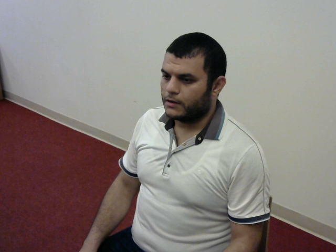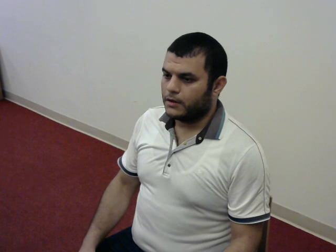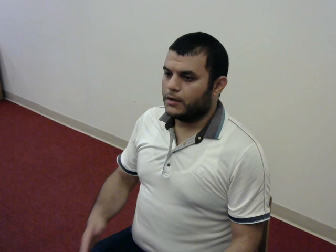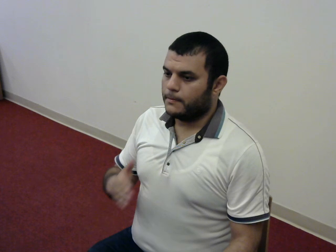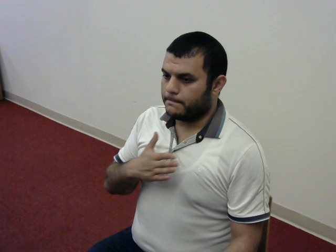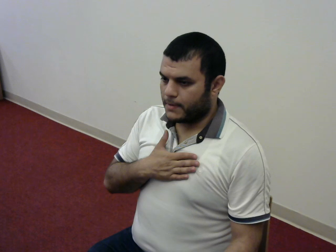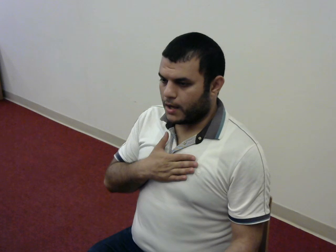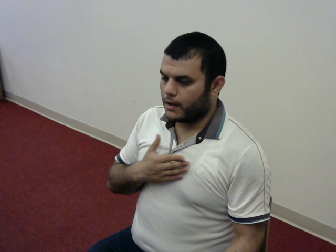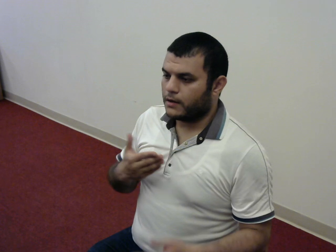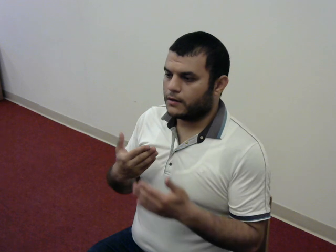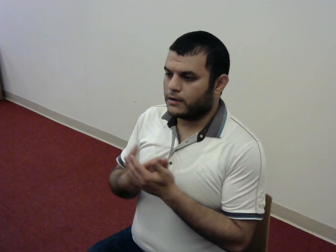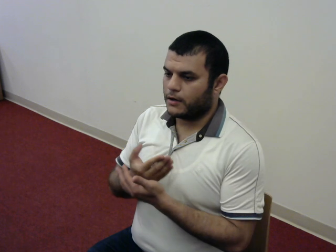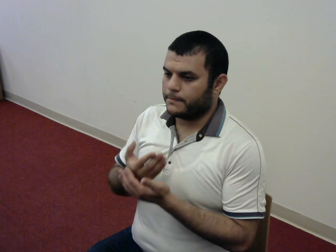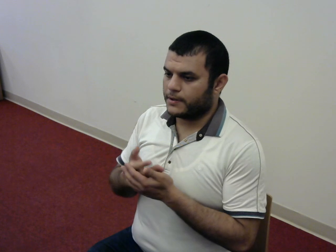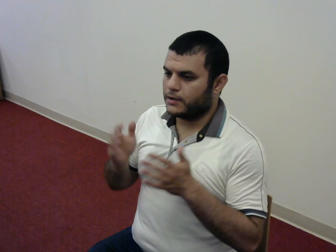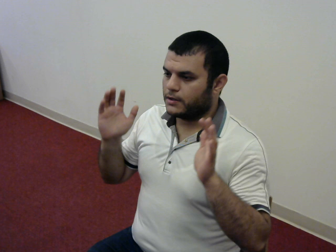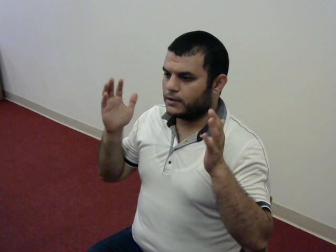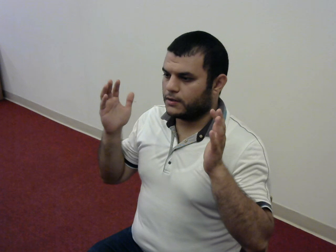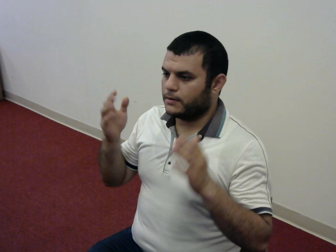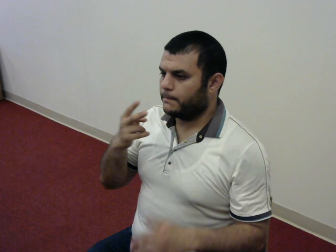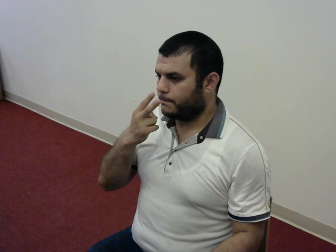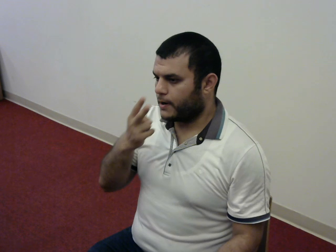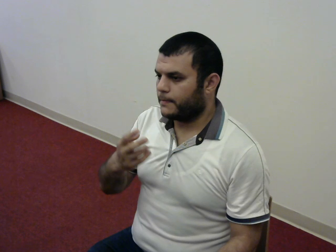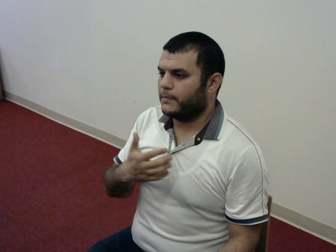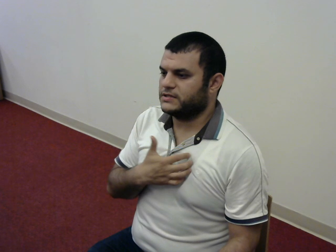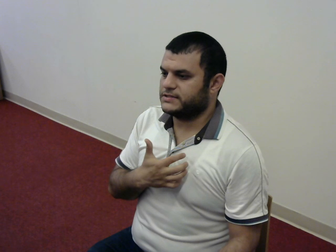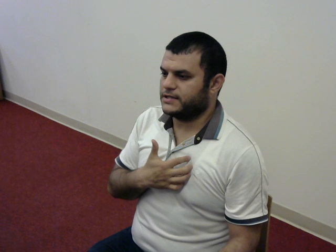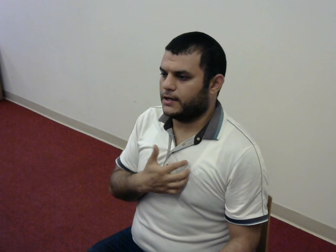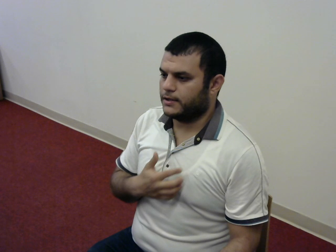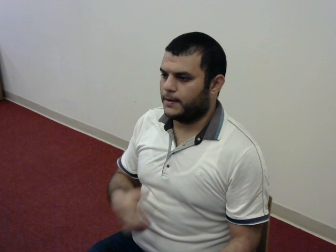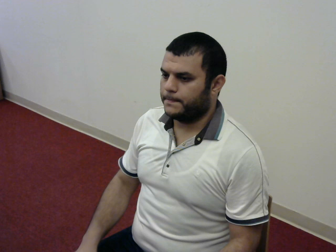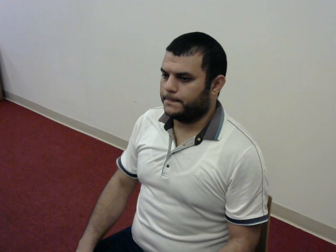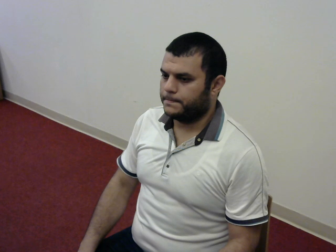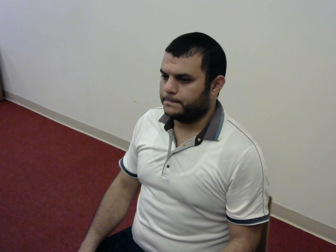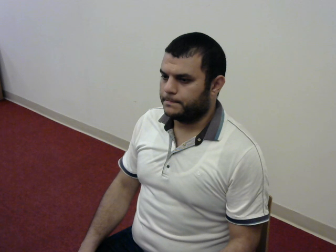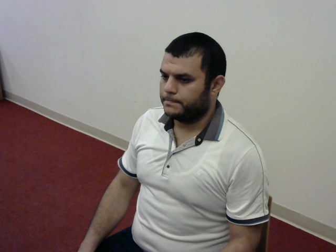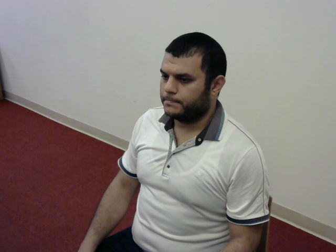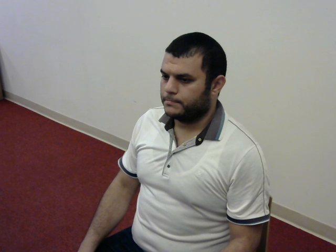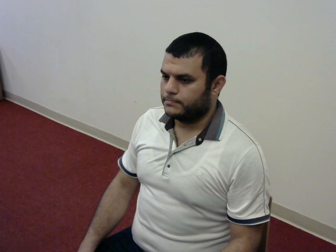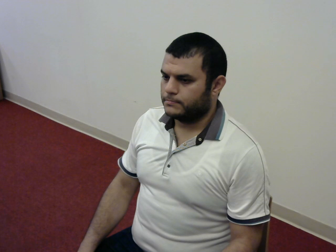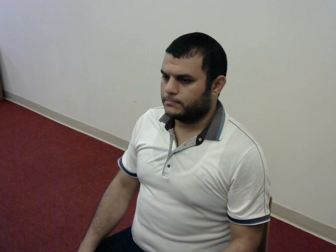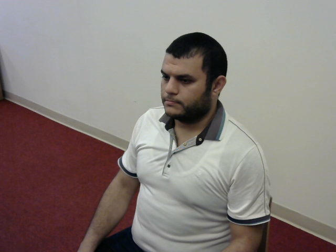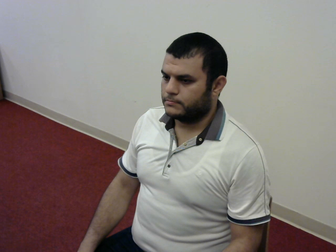Mən xəbərlərə baxmaq istəyirəm